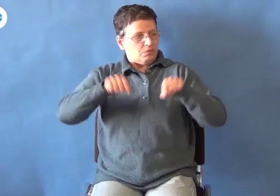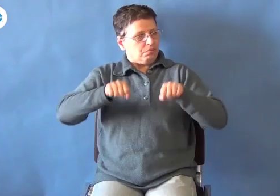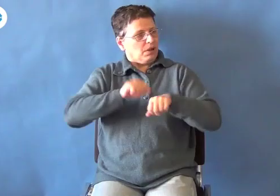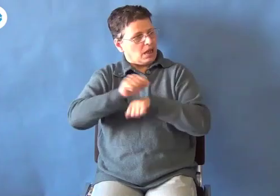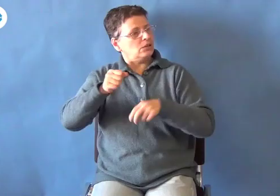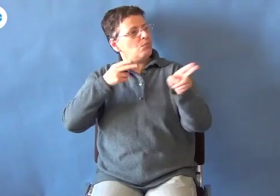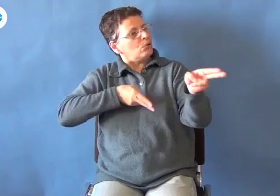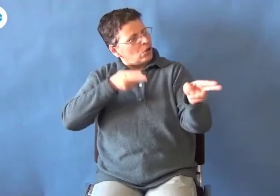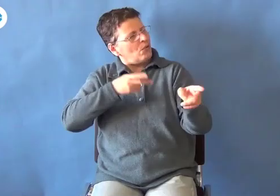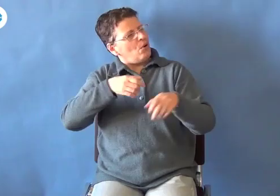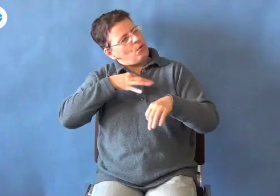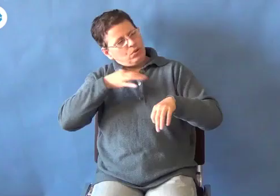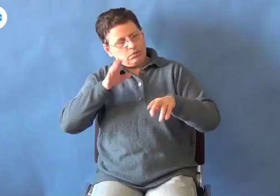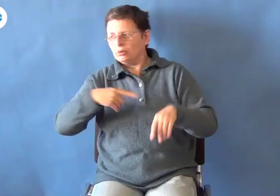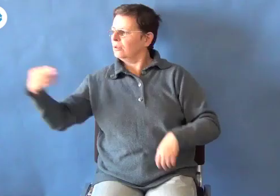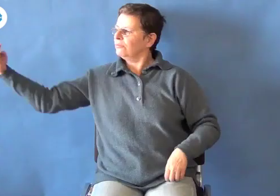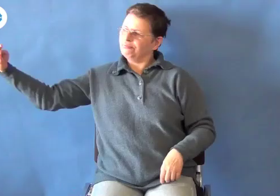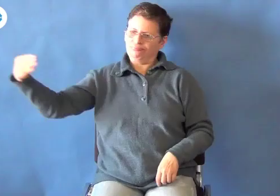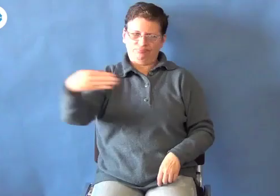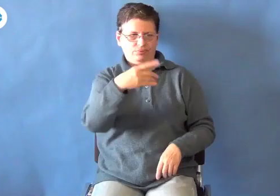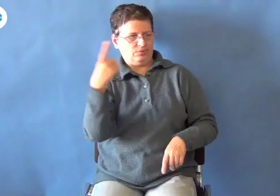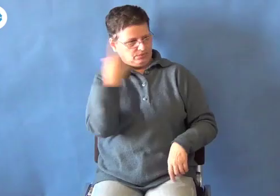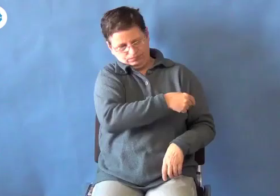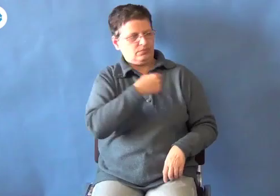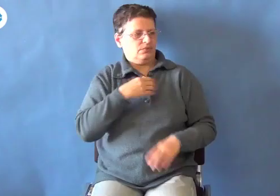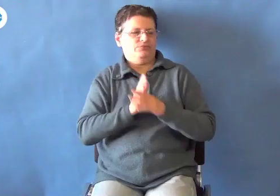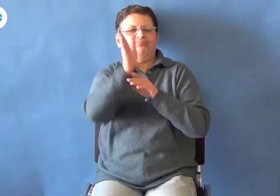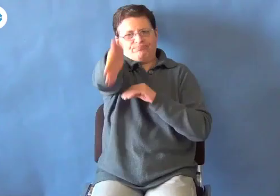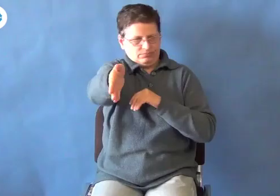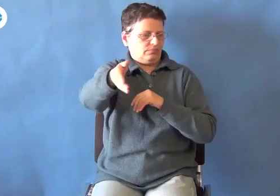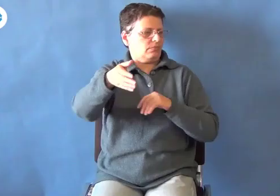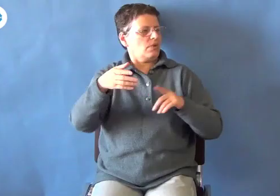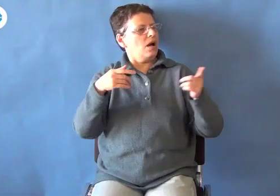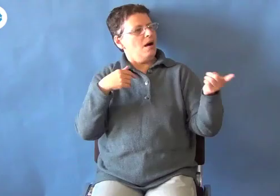Kierowca może przejechać dopiero po przejechaniu drezyny.